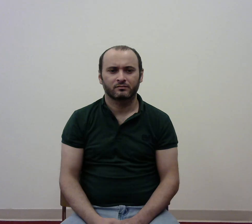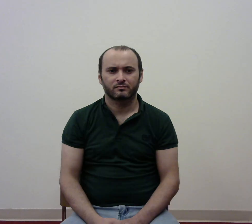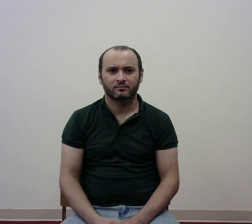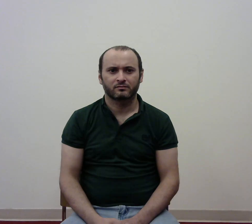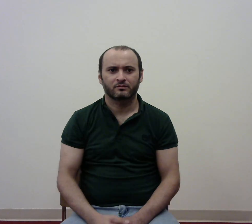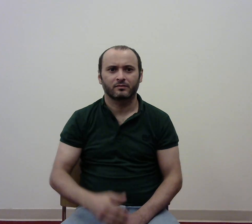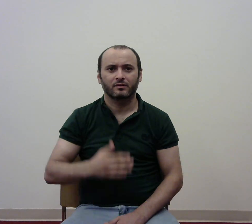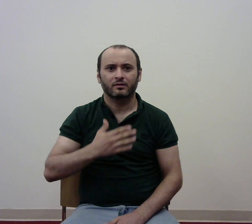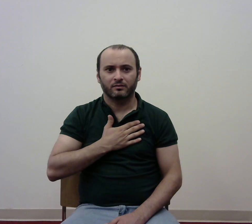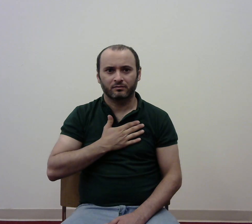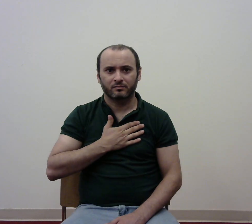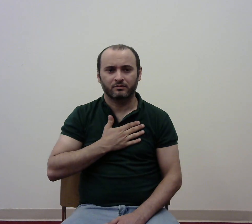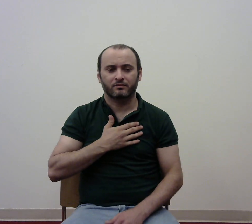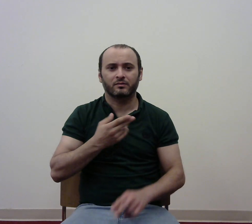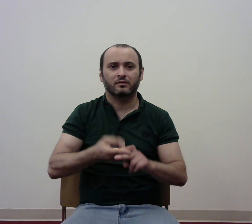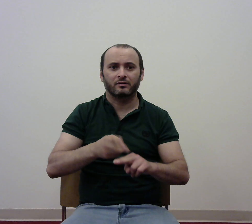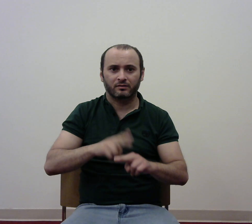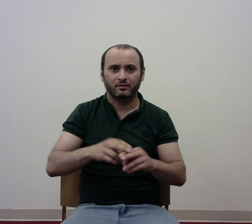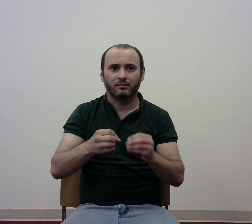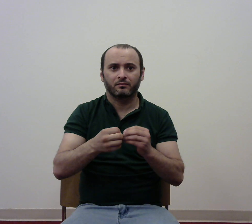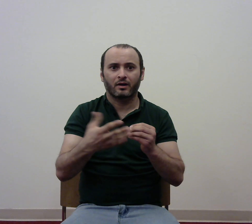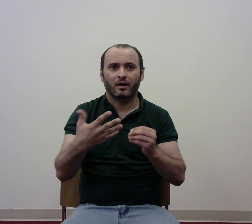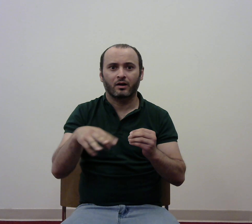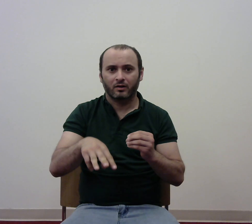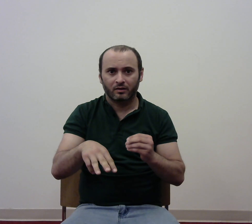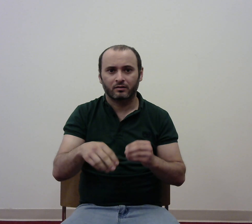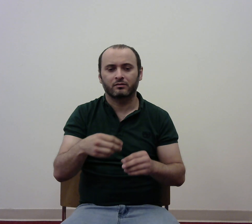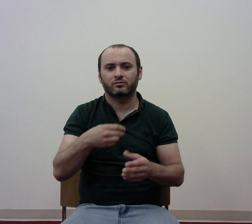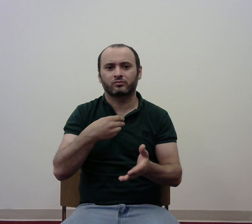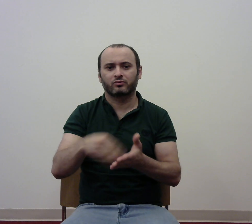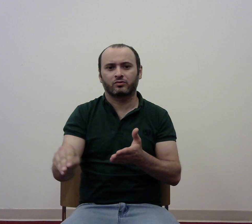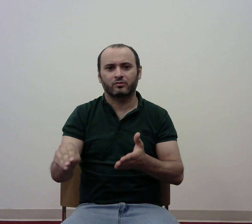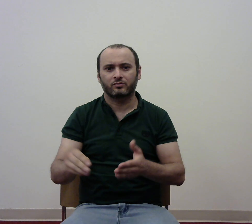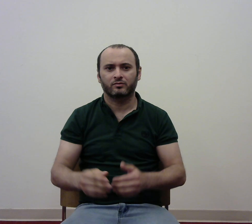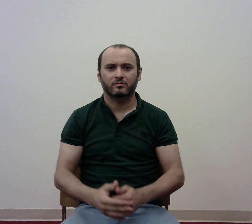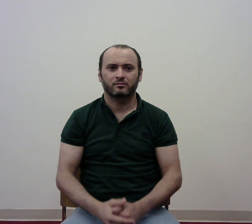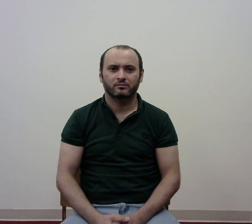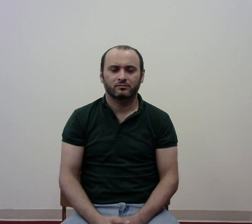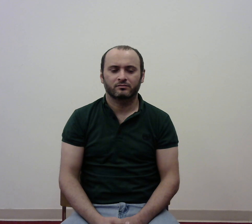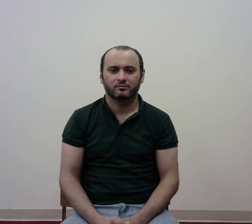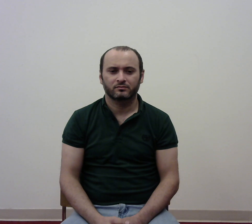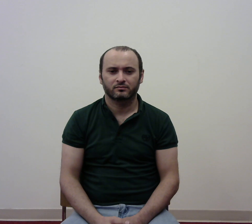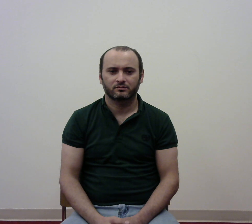Mən bunu 15 manata almışam